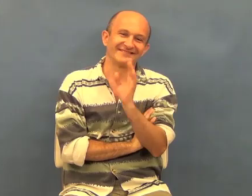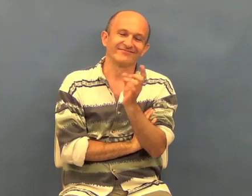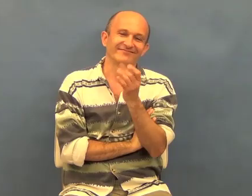Tak.